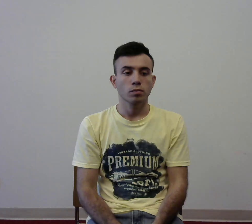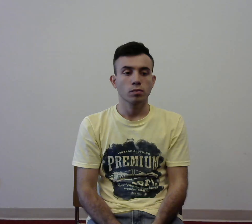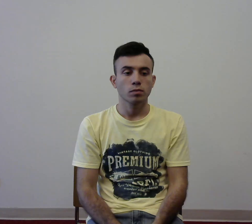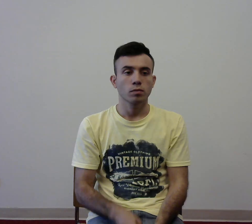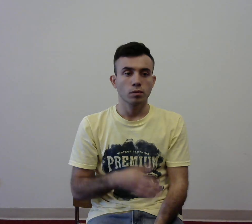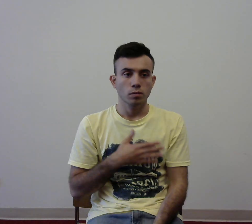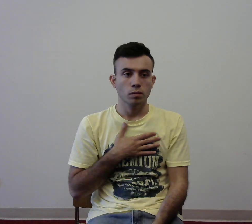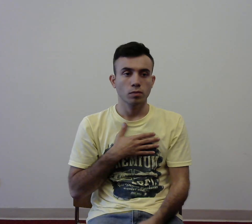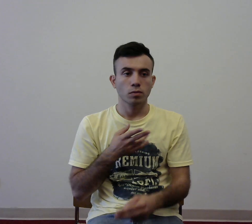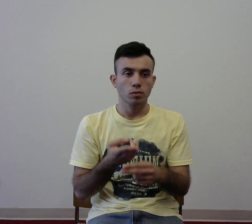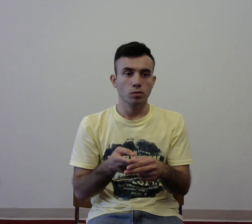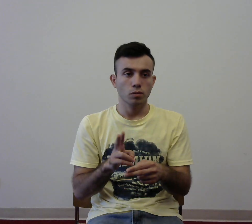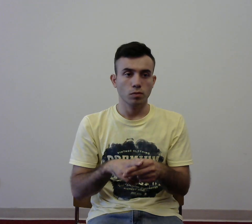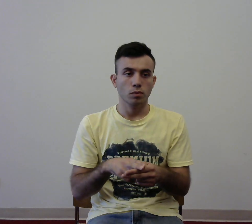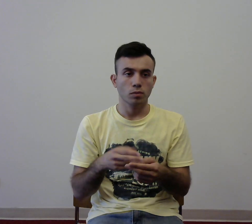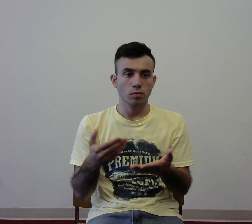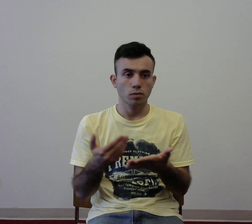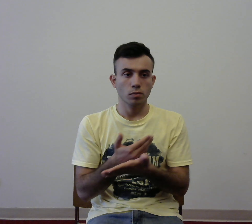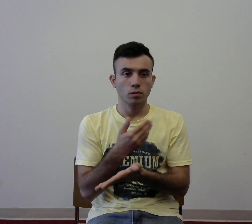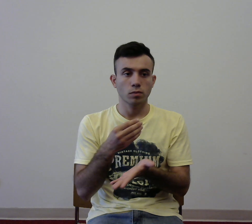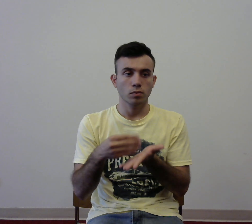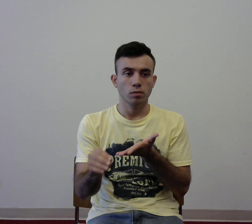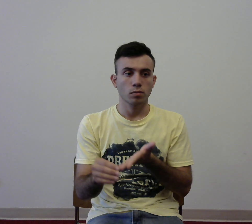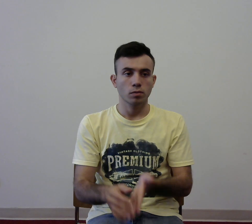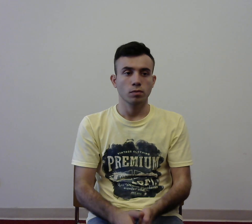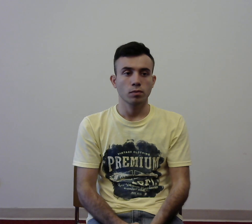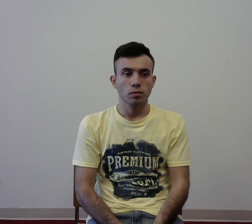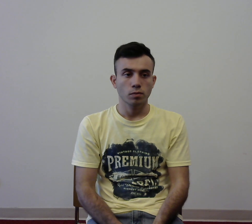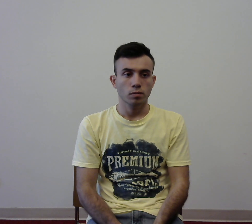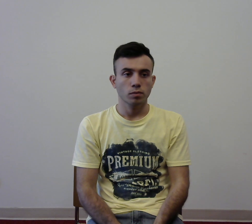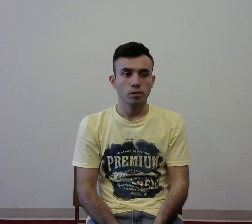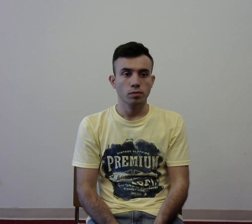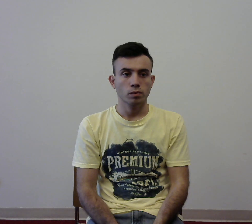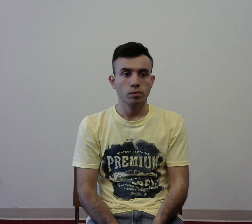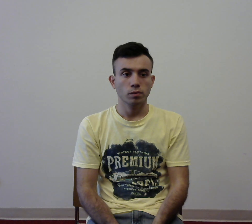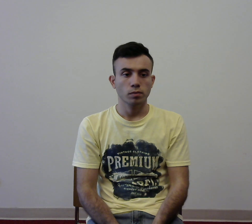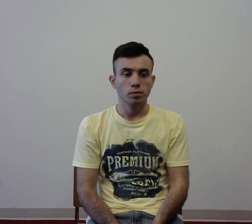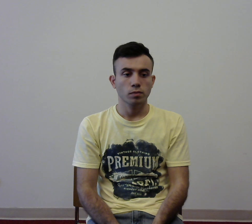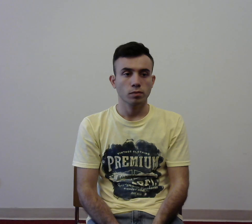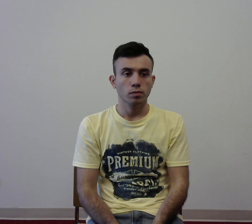Mən bunu yeni almışam